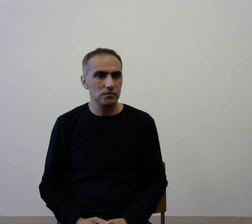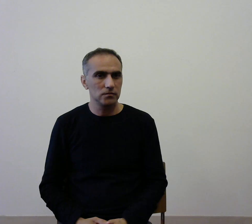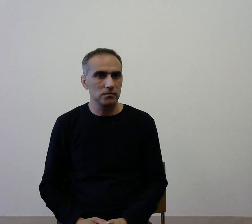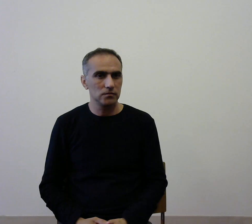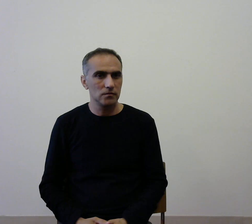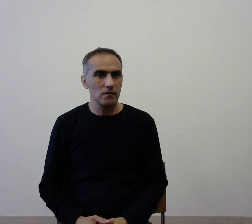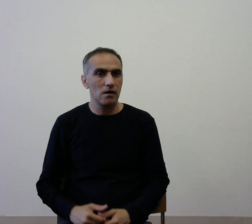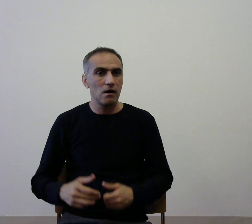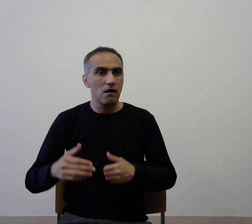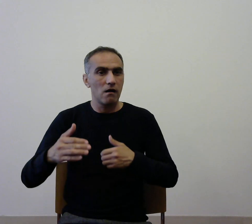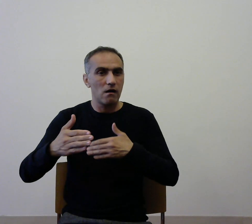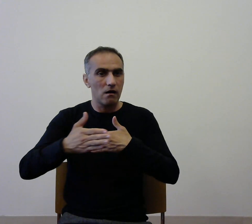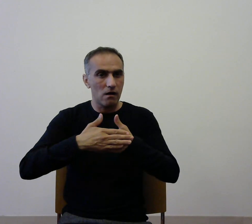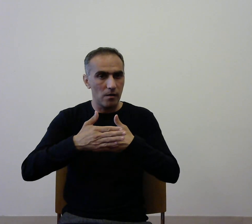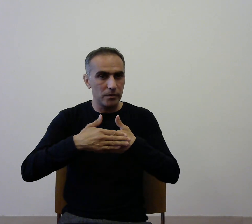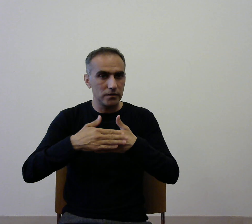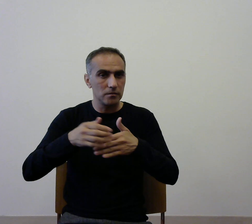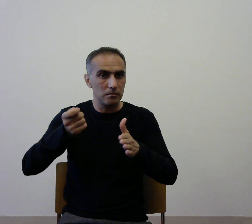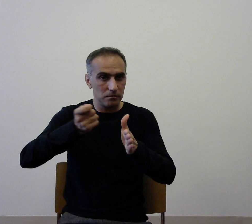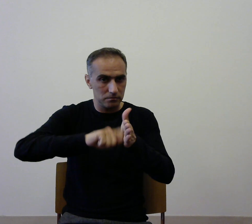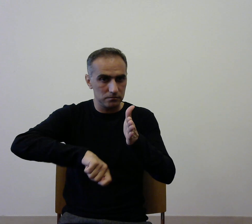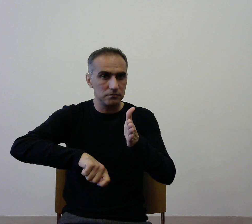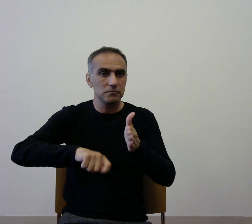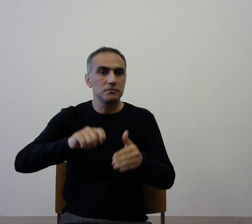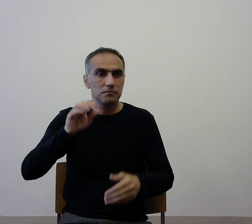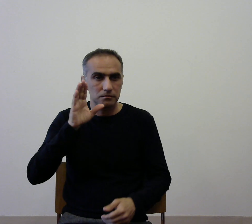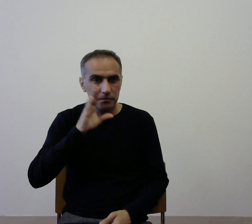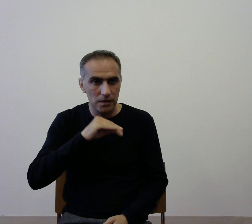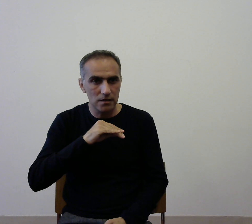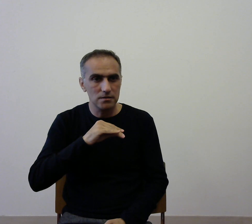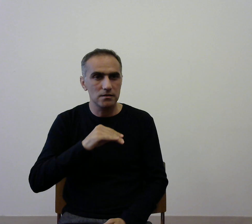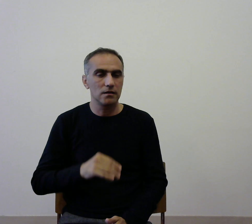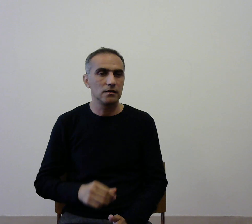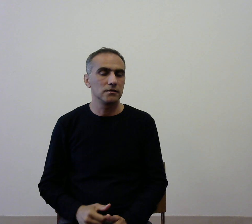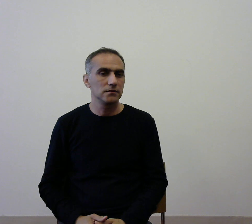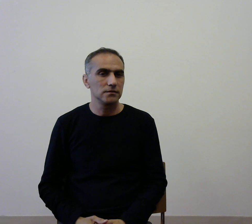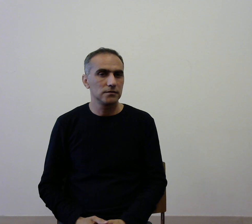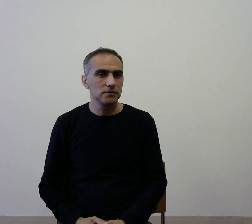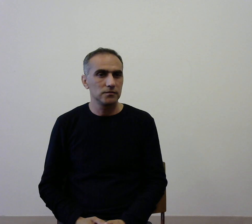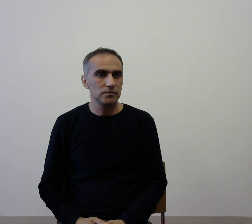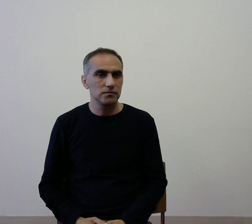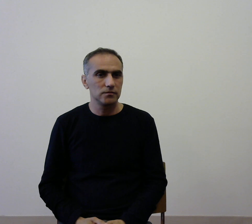Qapını bağlaya bilərsinizmi?